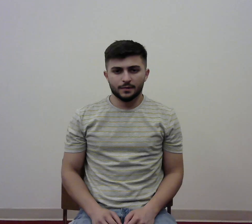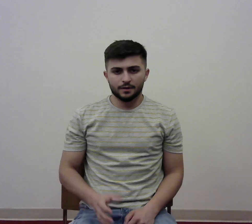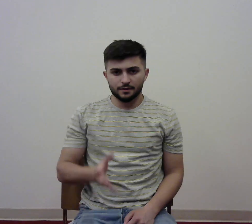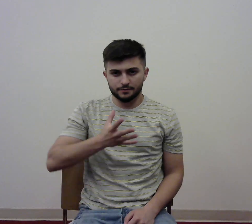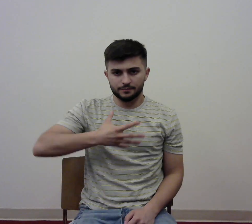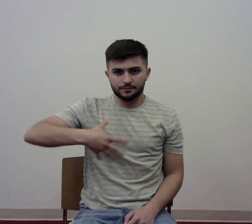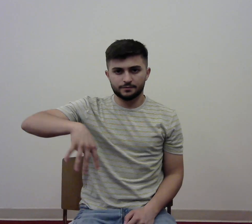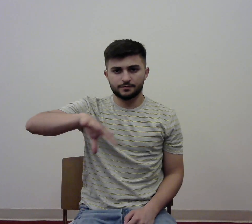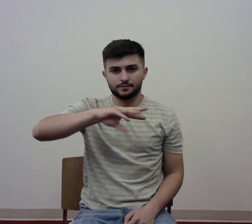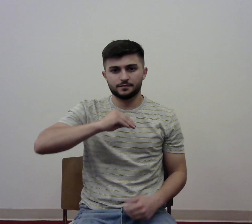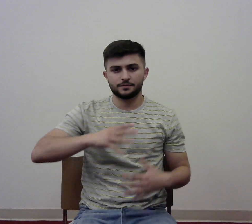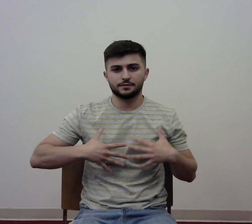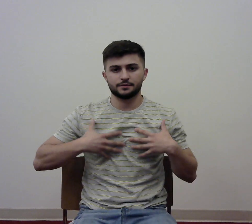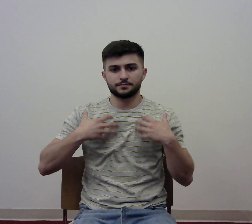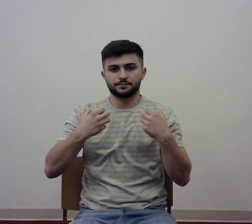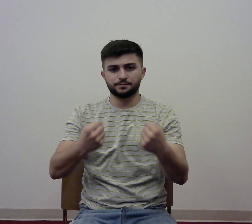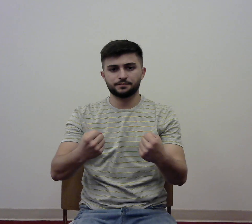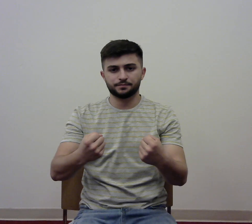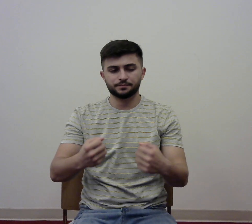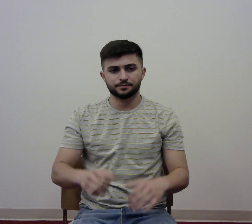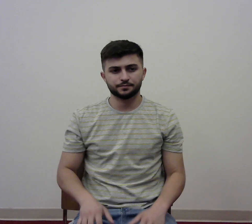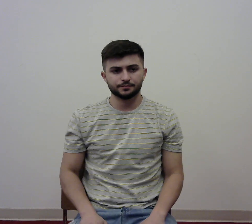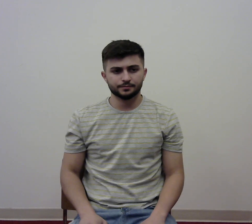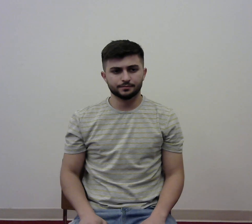Hamınızı salamlayıram